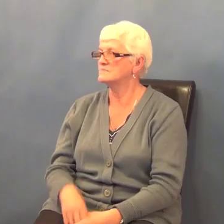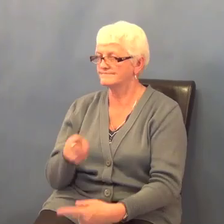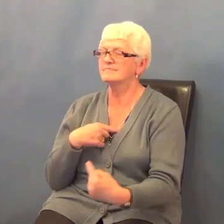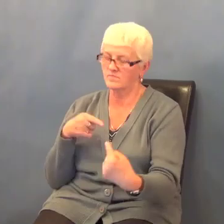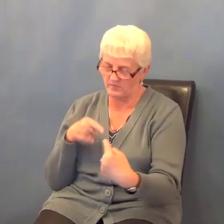Dopasowało się.